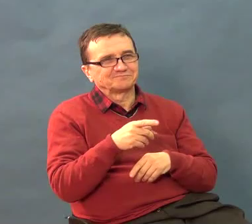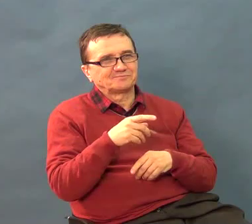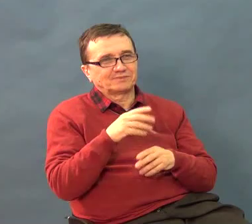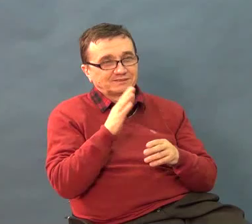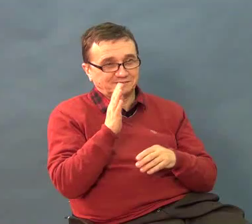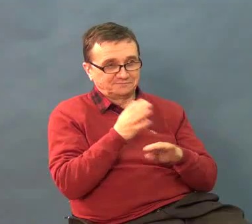Zostawmy to.